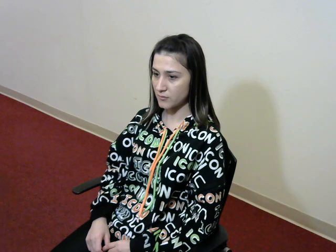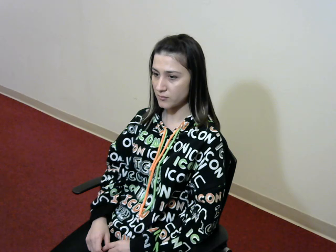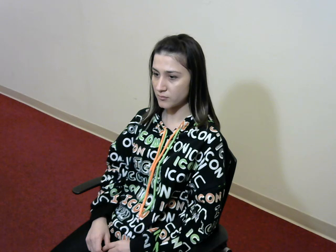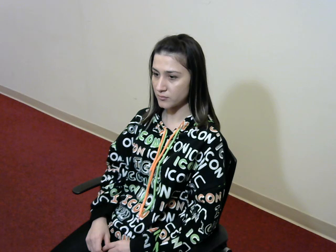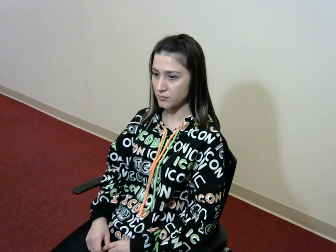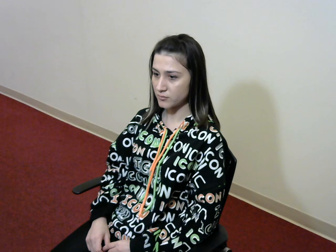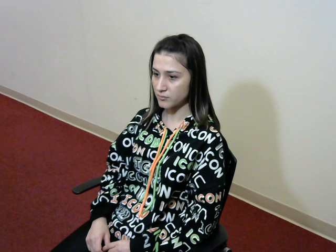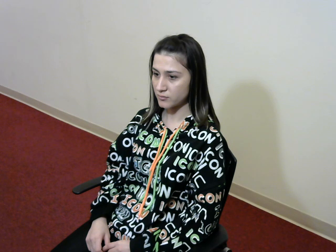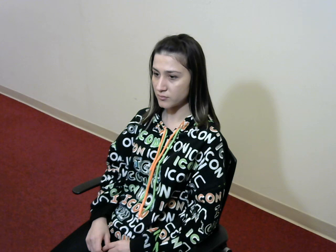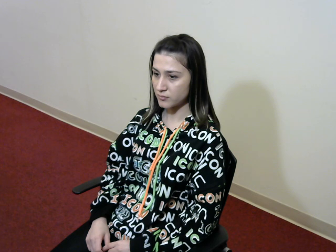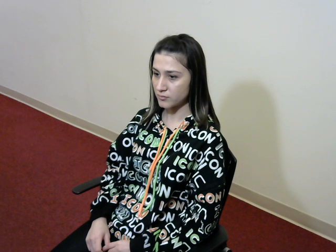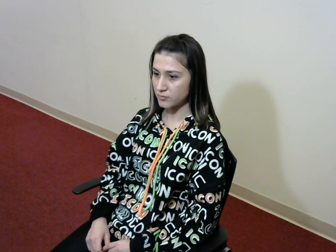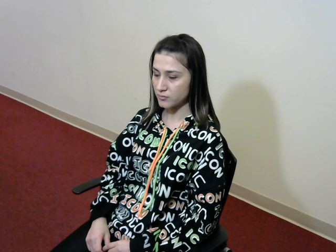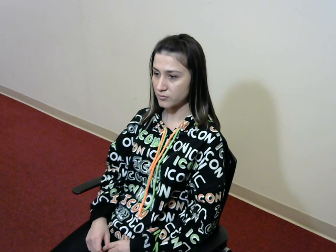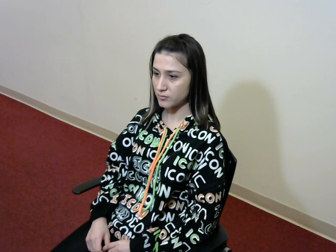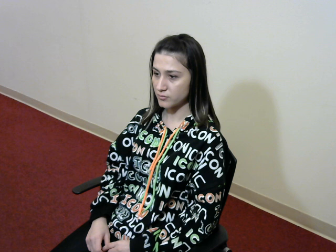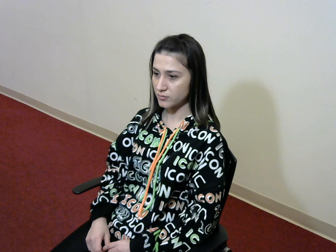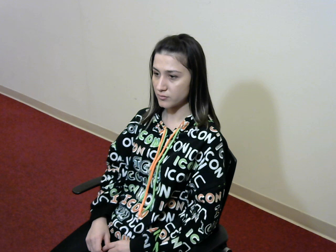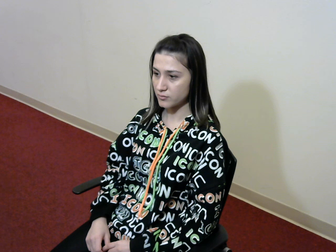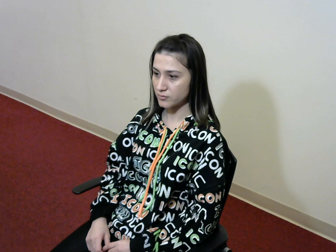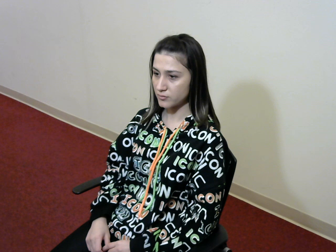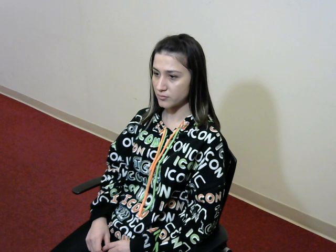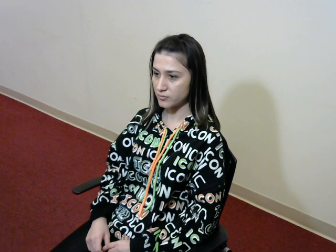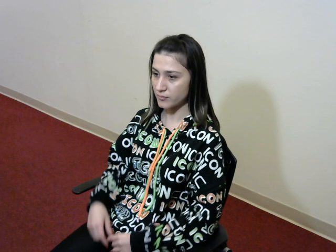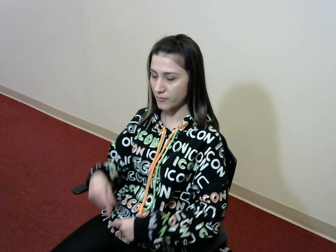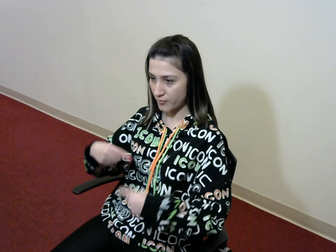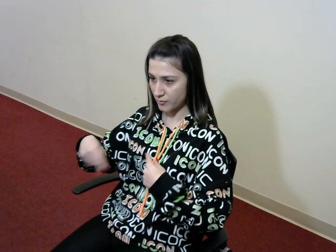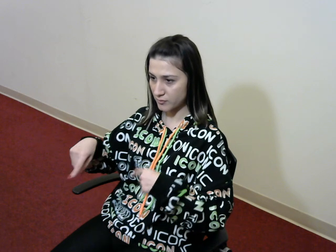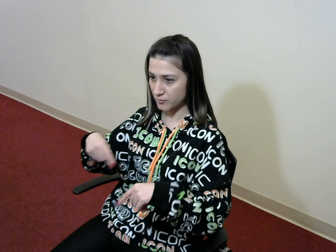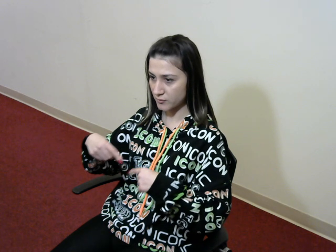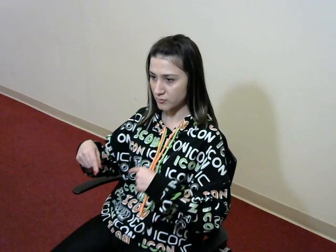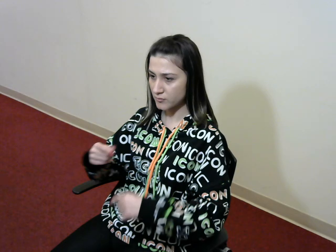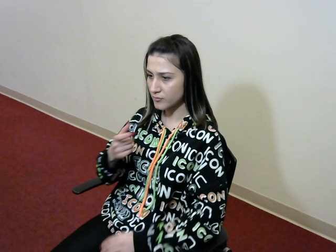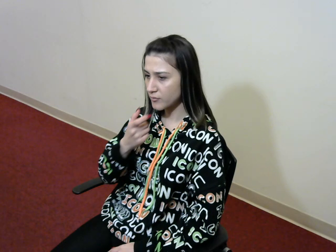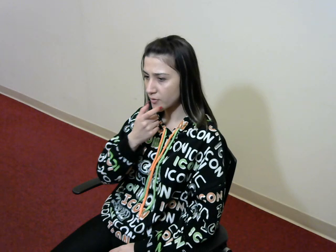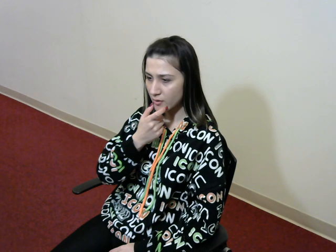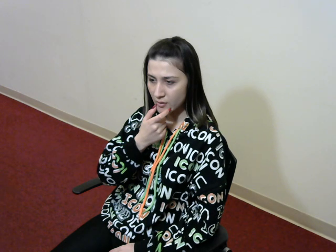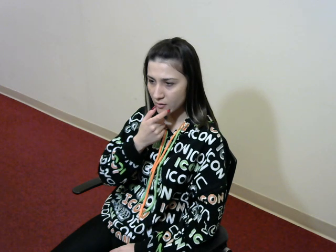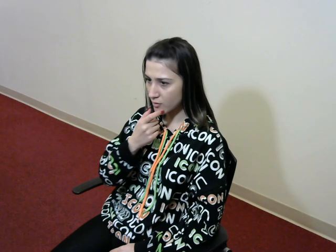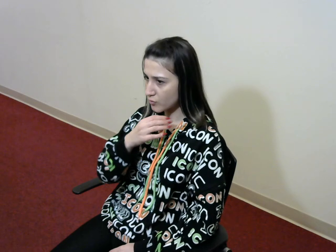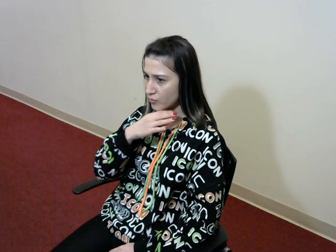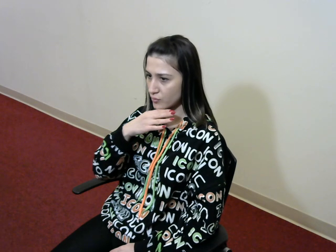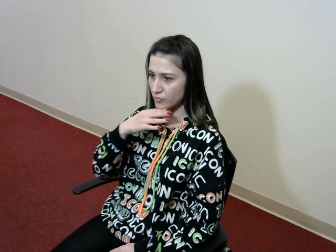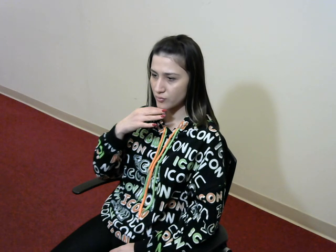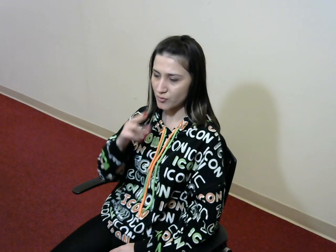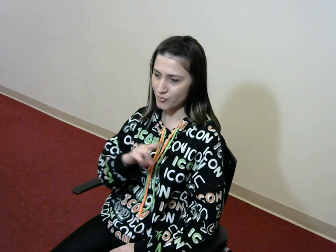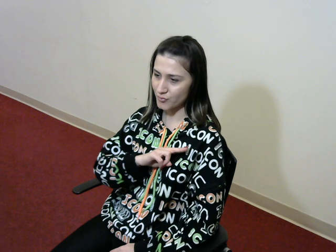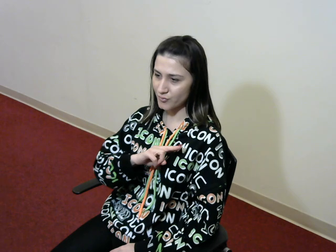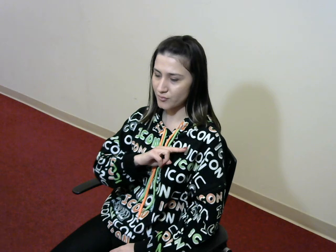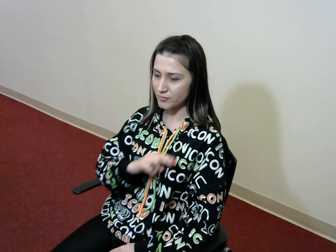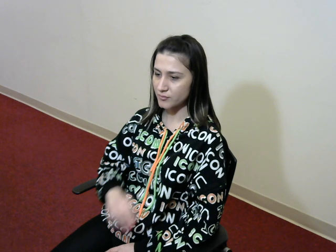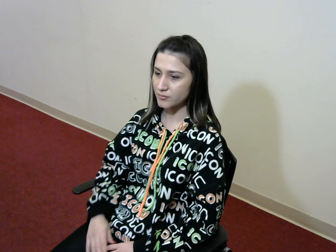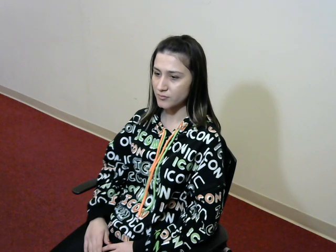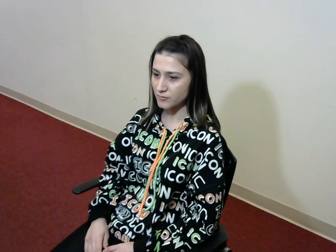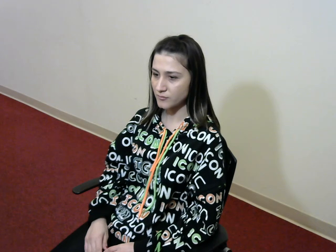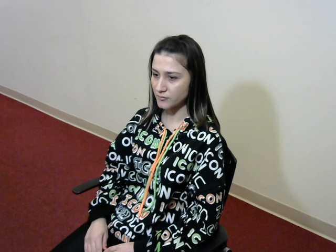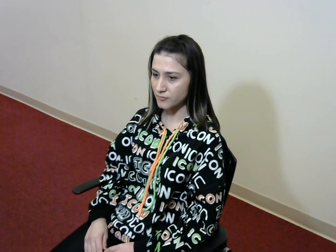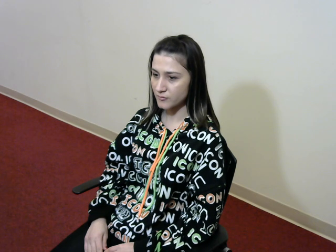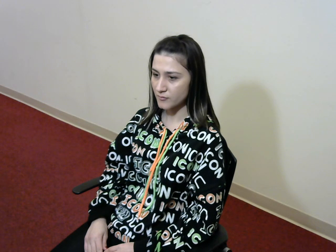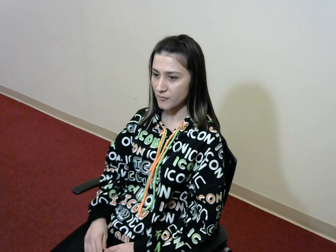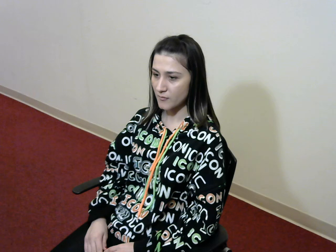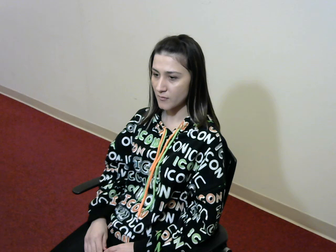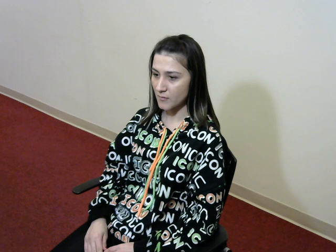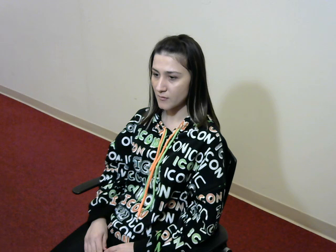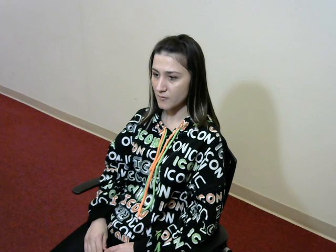Futbol izləməyi çox sevirəm